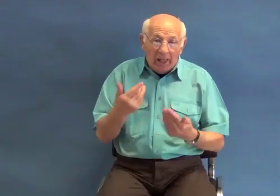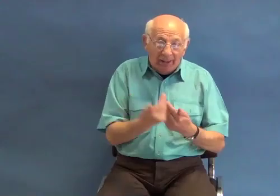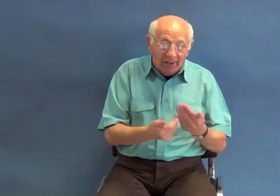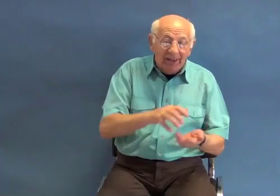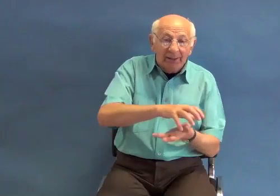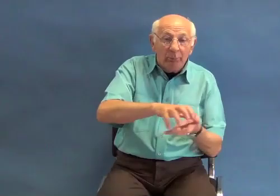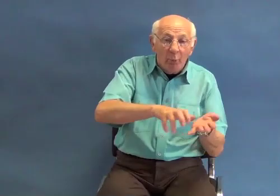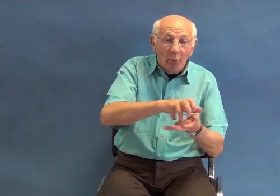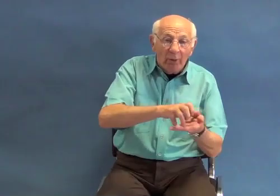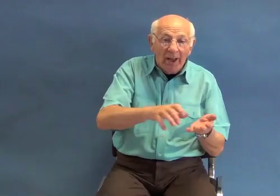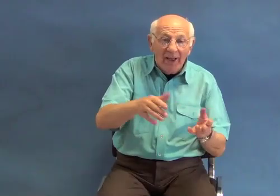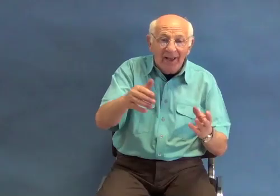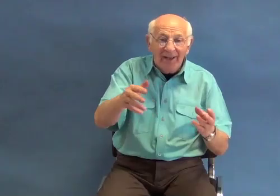Chleb, bułka.